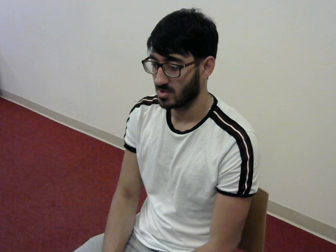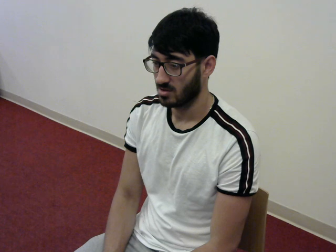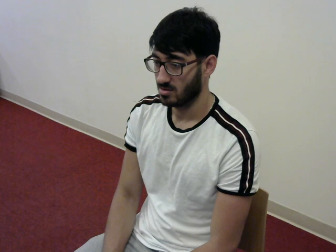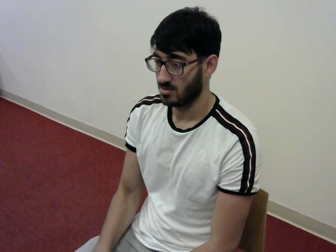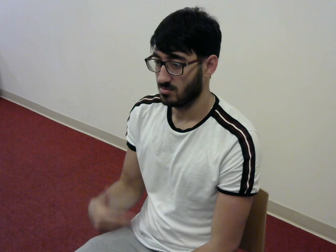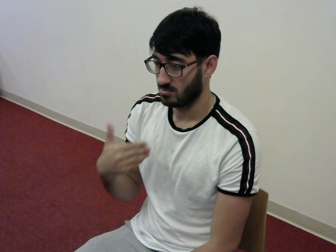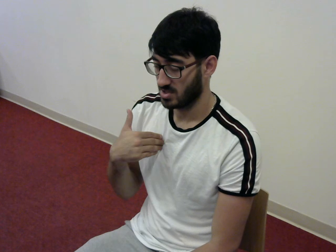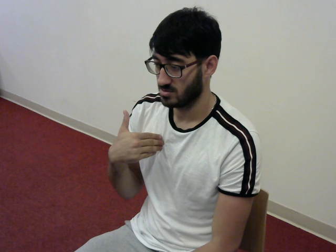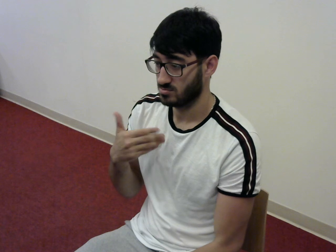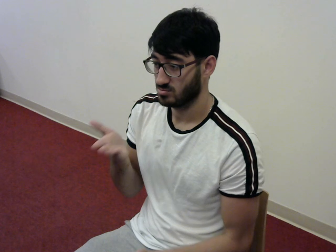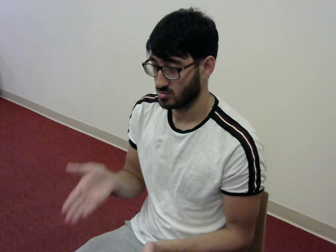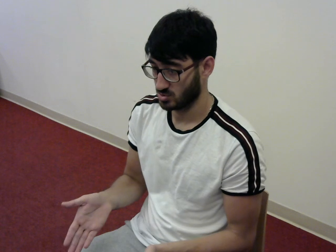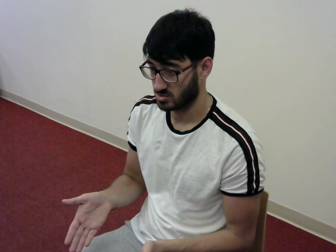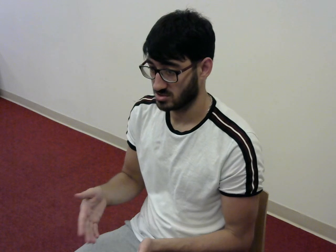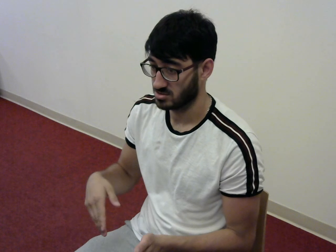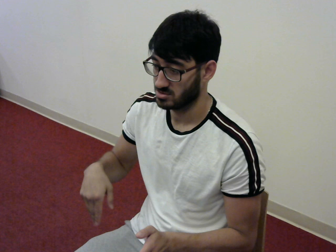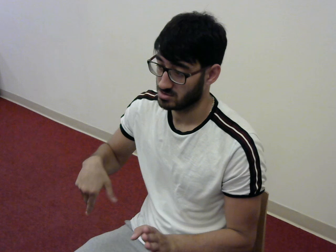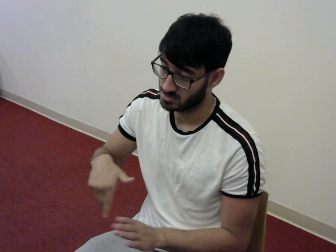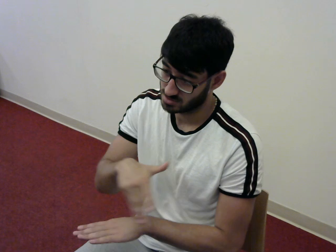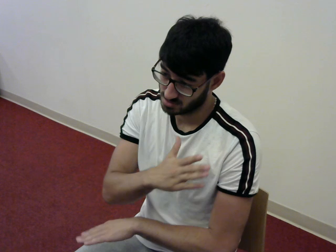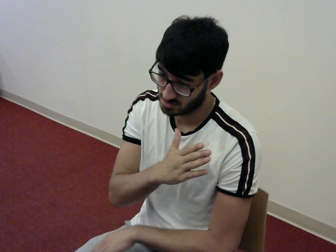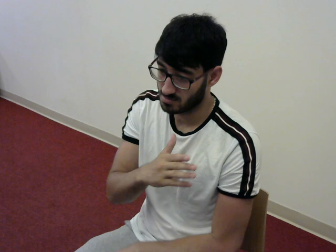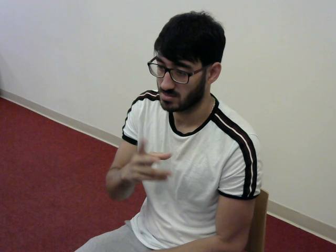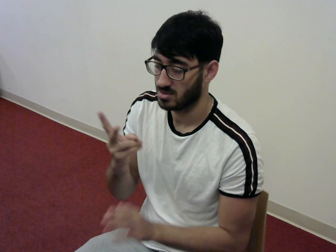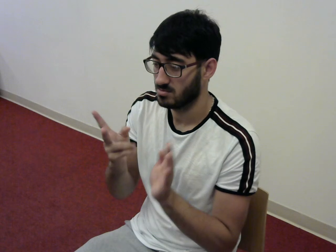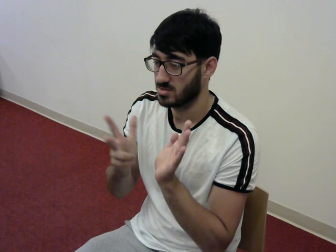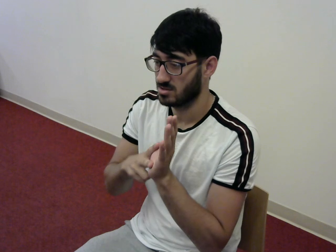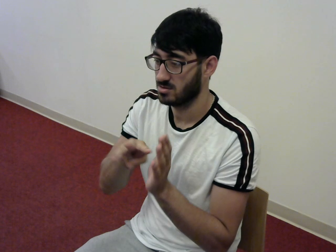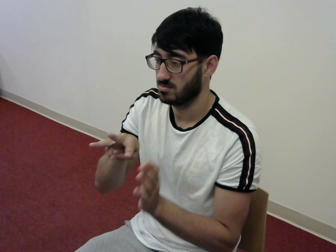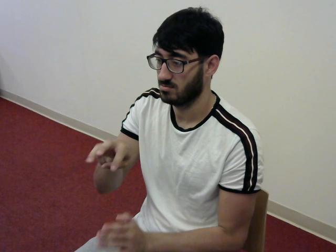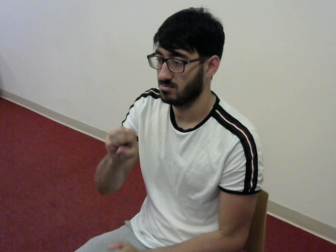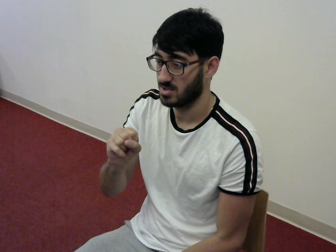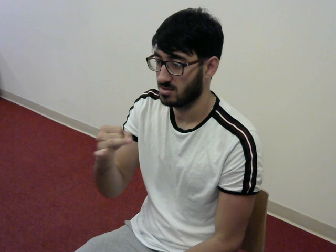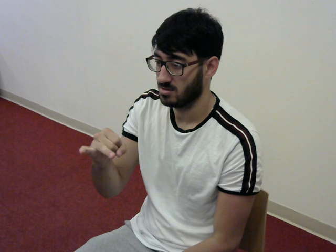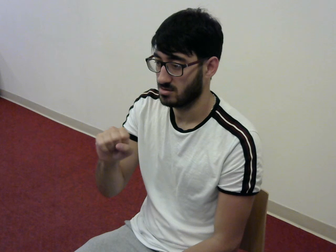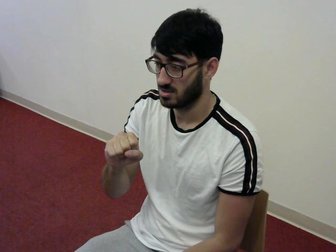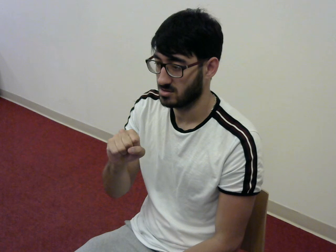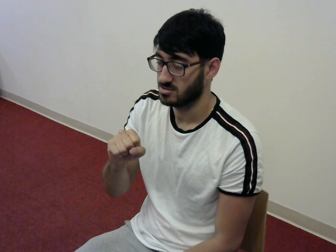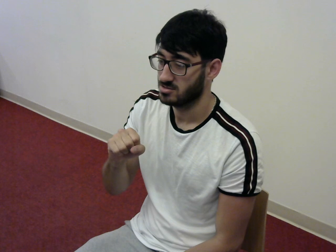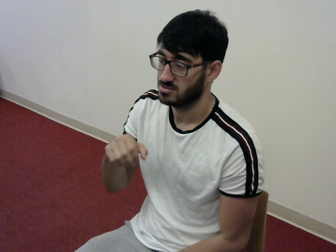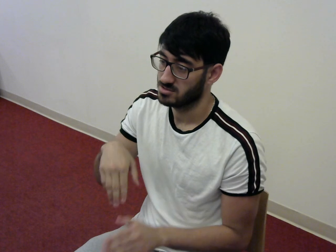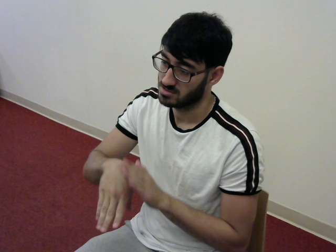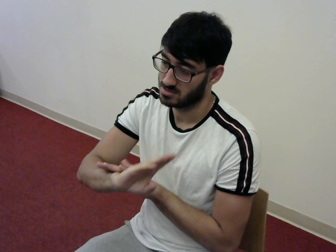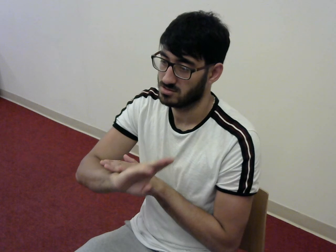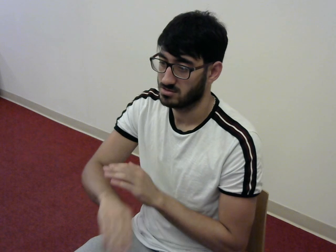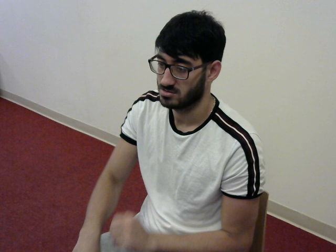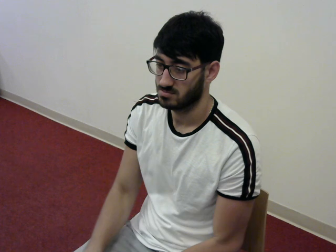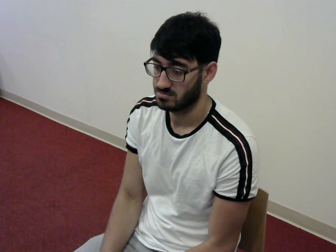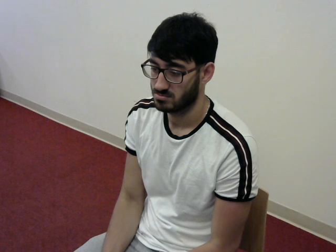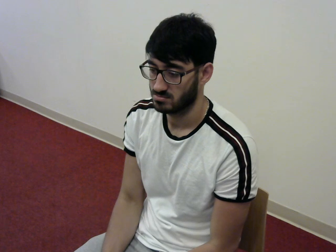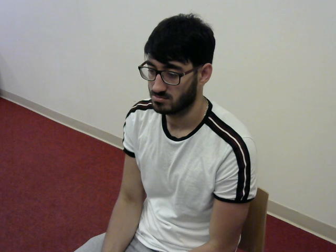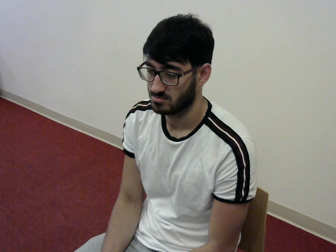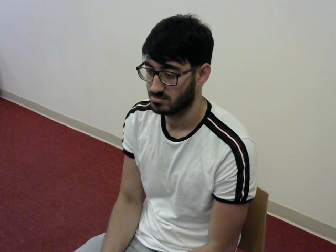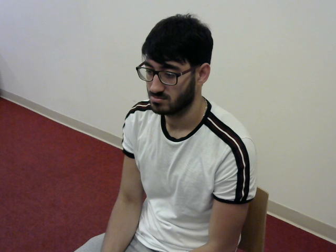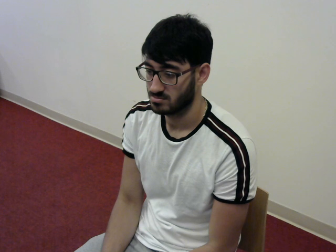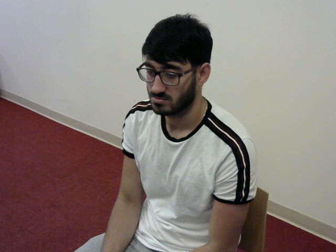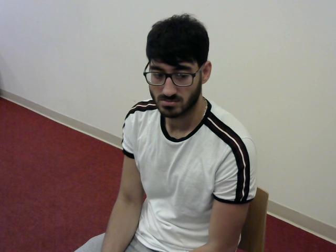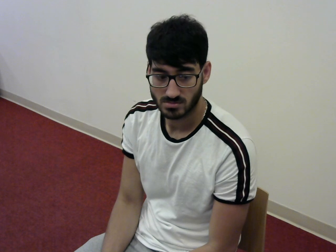Mən burdan çıxıb 28 maya gedəcəm